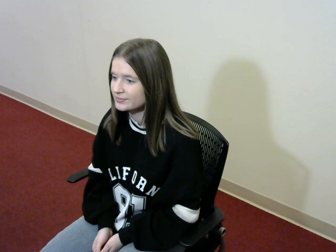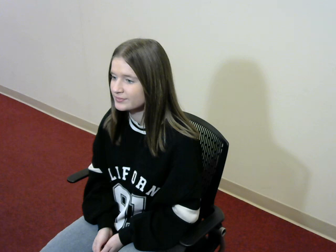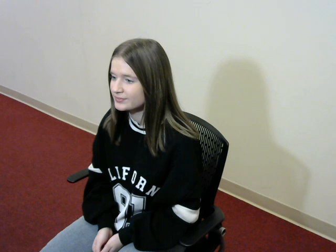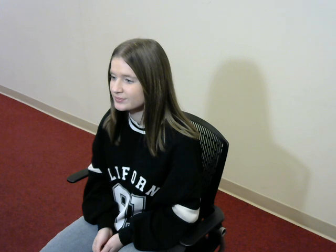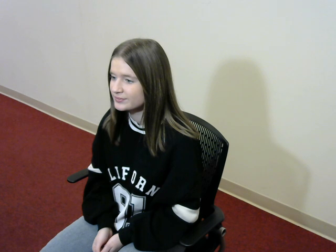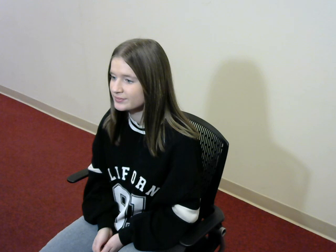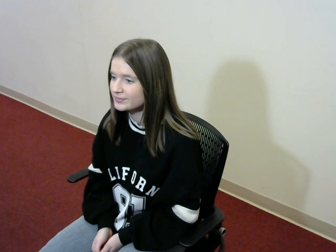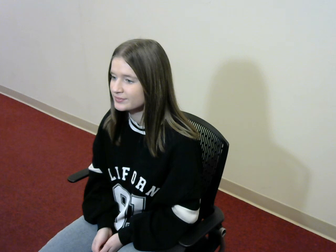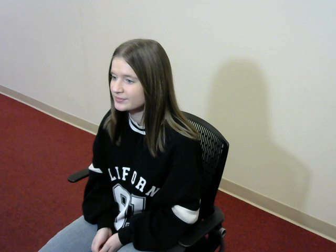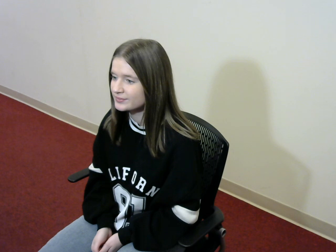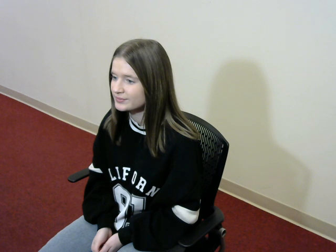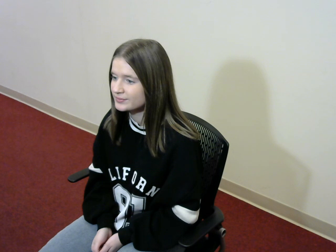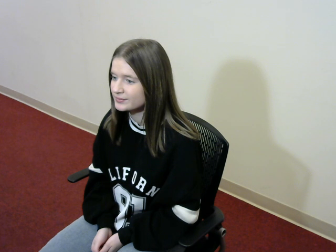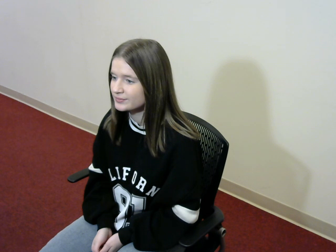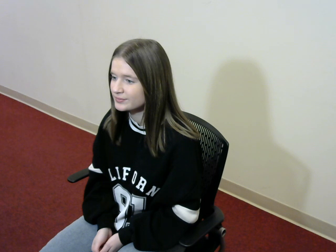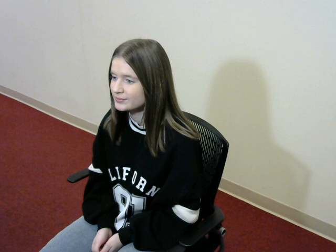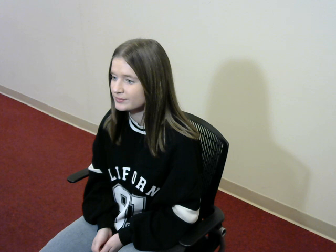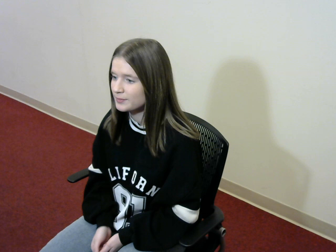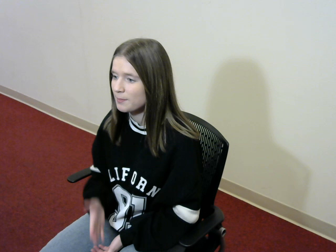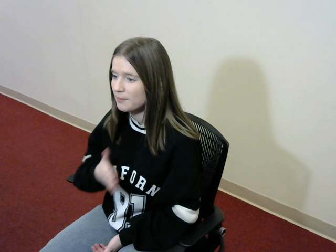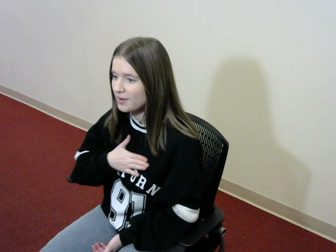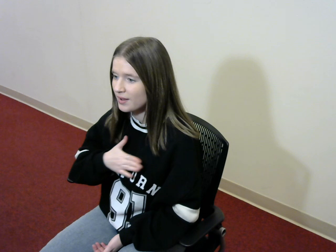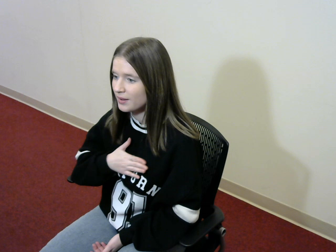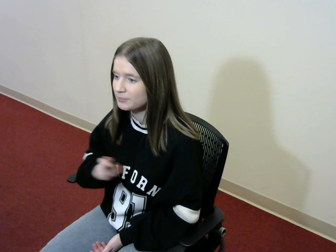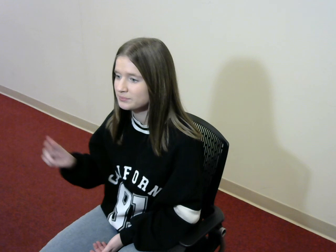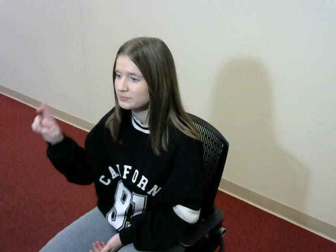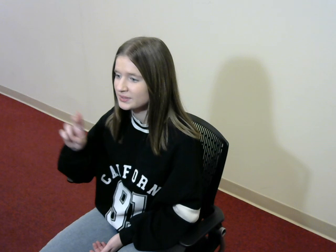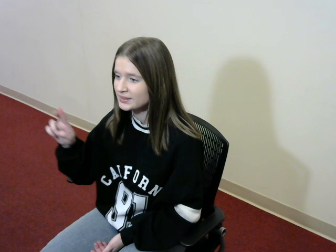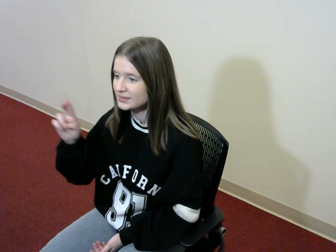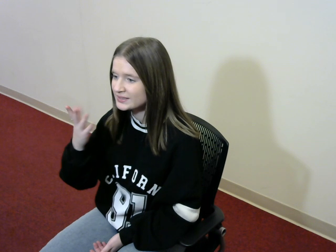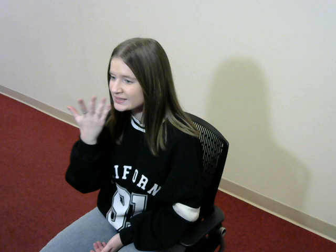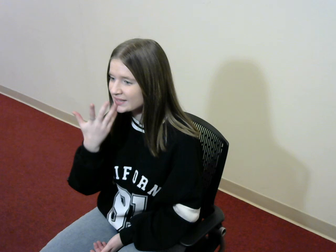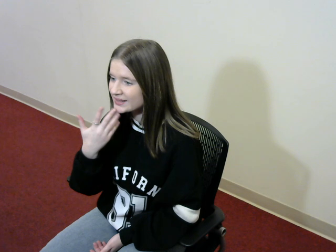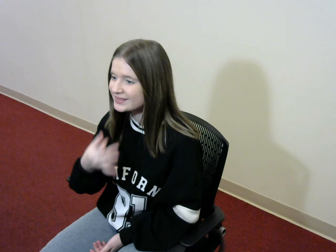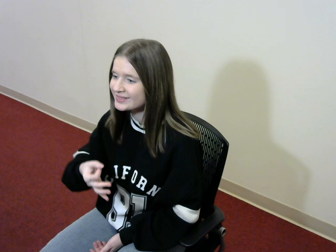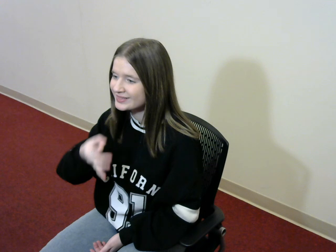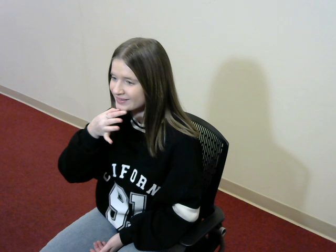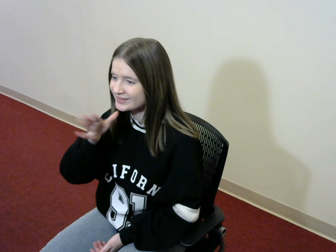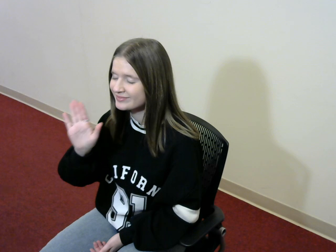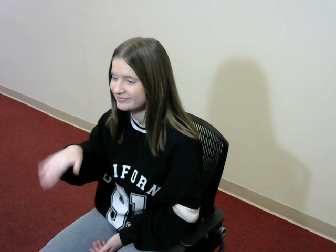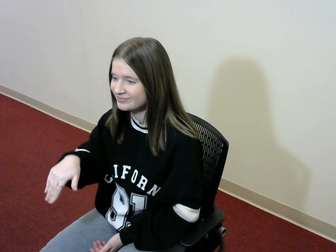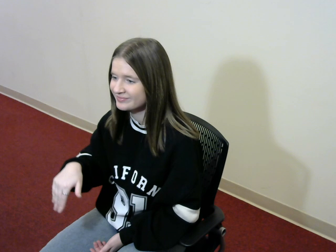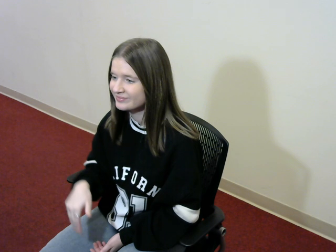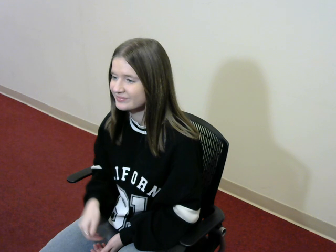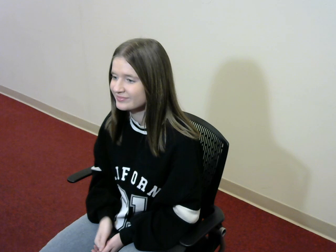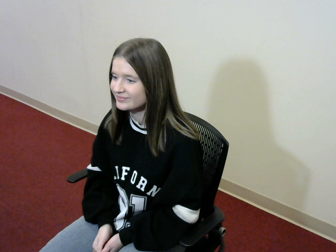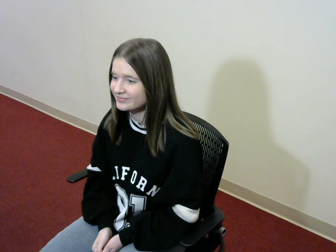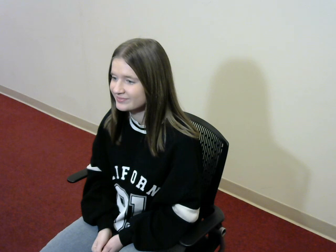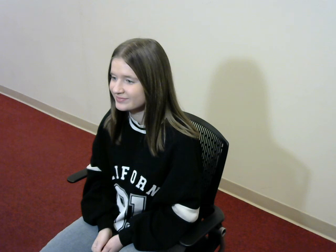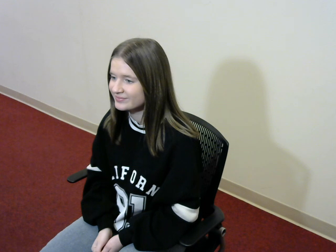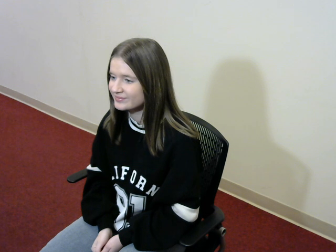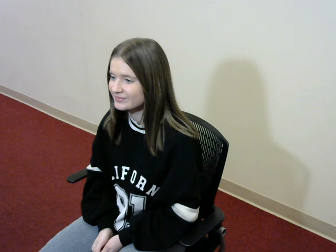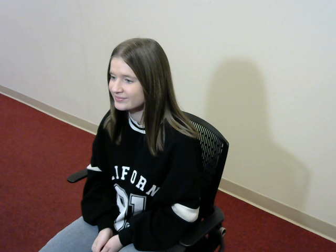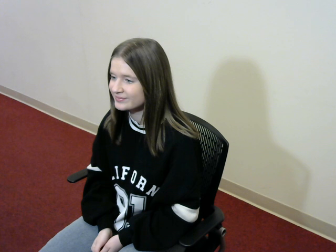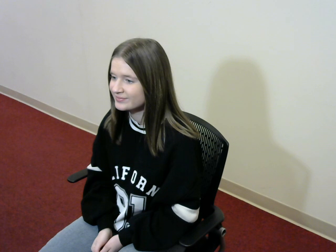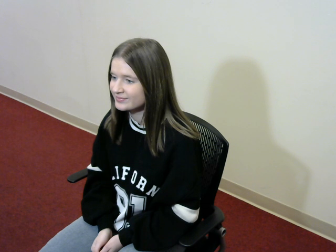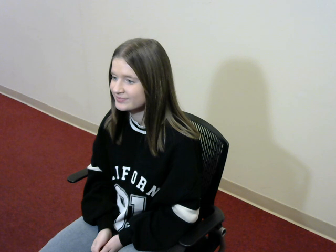Mənim bənövşəyi rəngdən xoşum gəlir